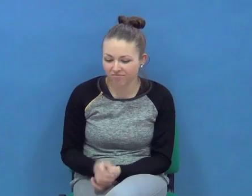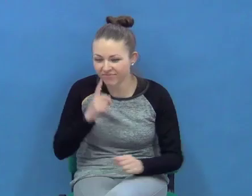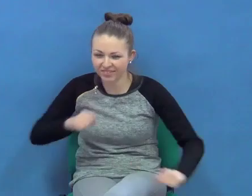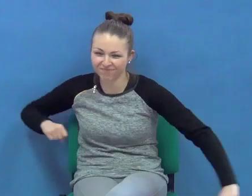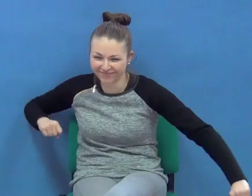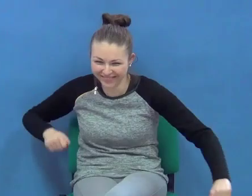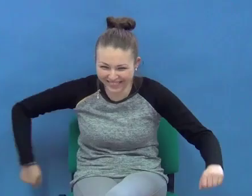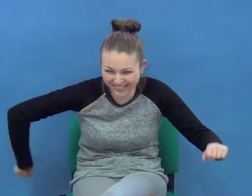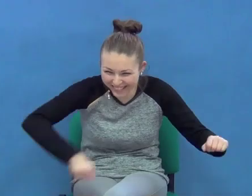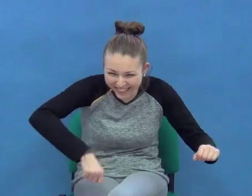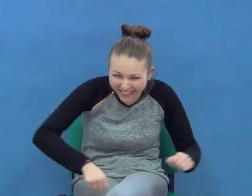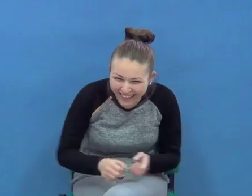Chłopak uderza i kopie.